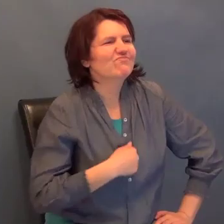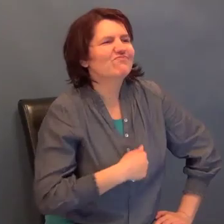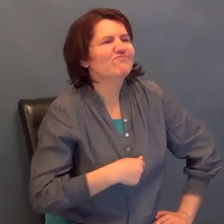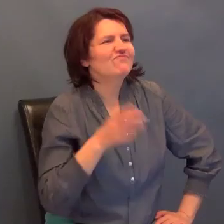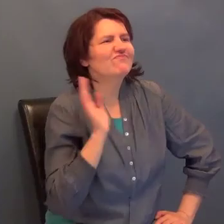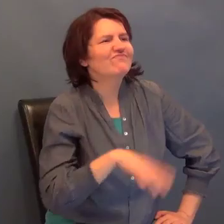Przykro mi.